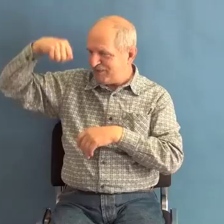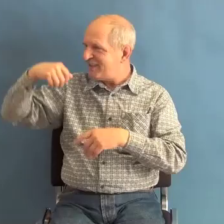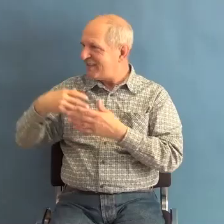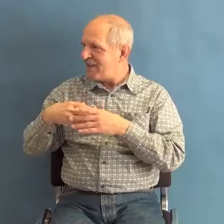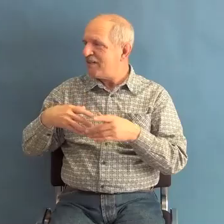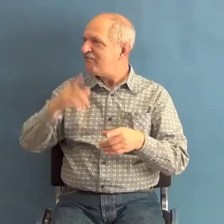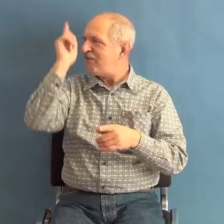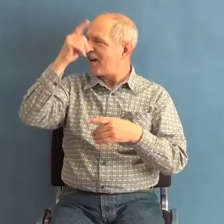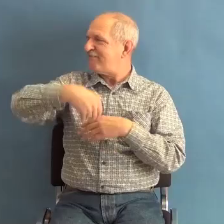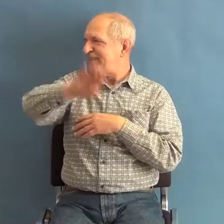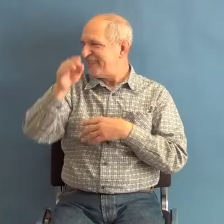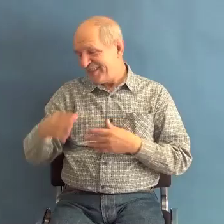Dlatego jest zakaz.